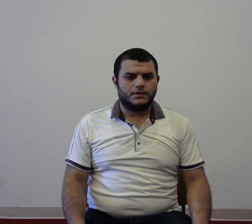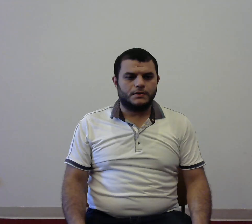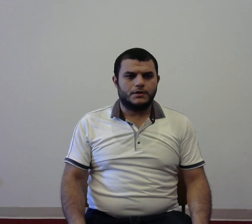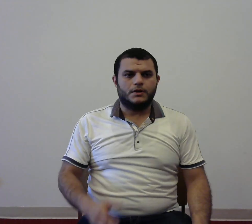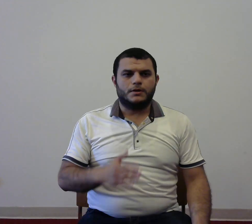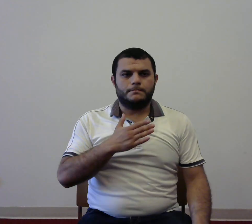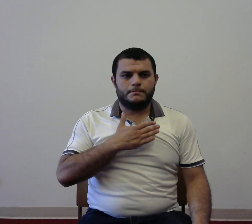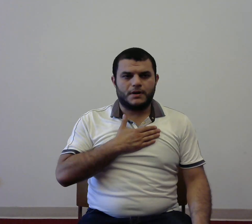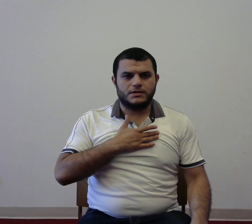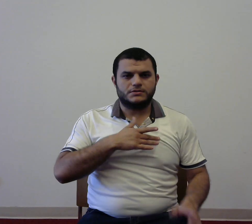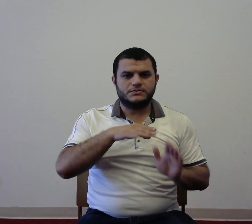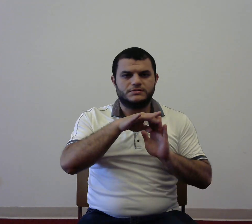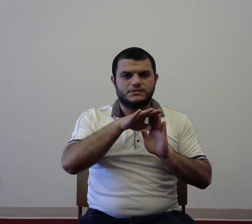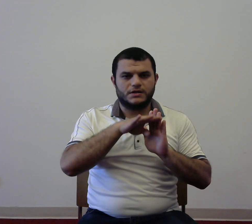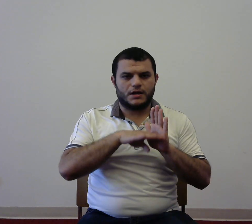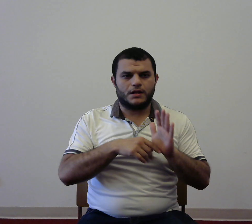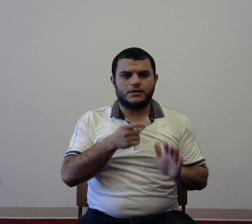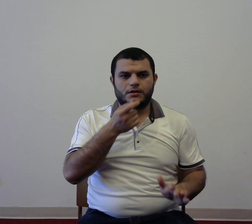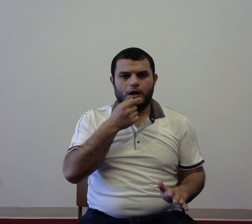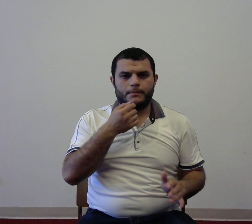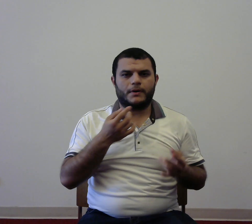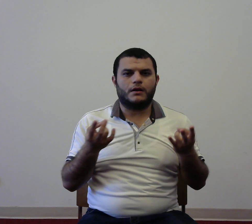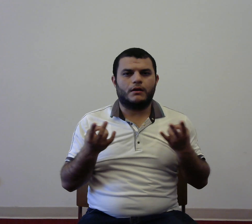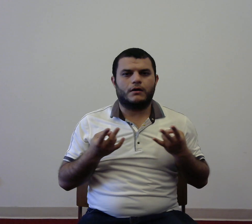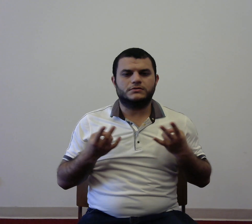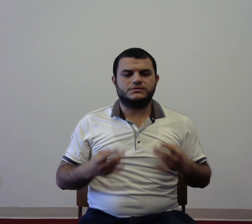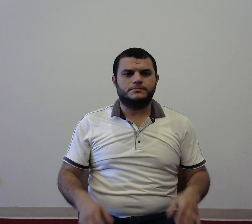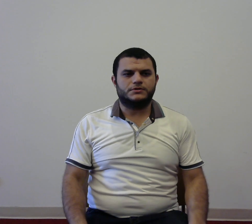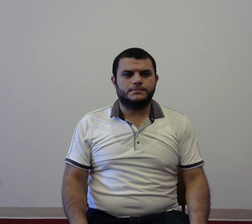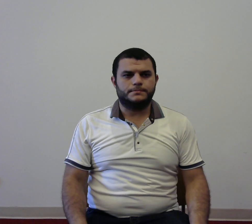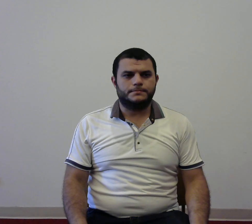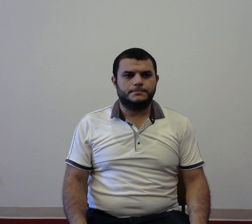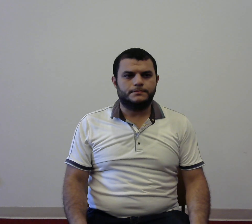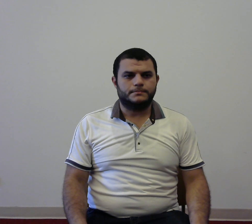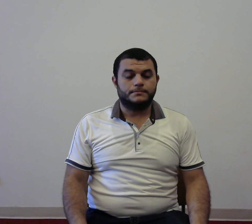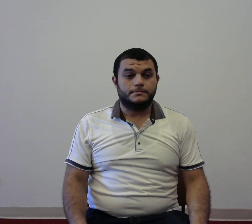Mənə siyahıdakı dərmanlar lazımdır